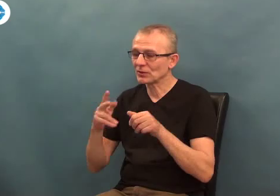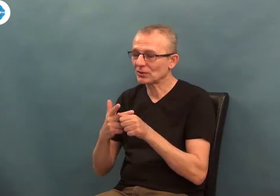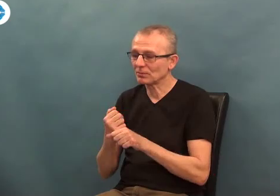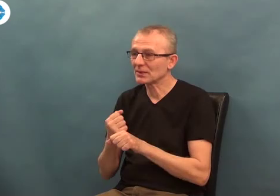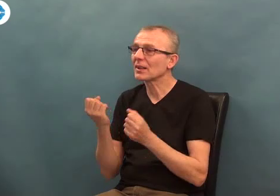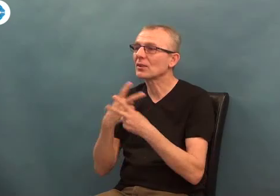Idę do kina.